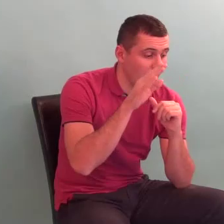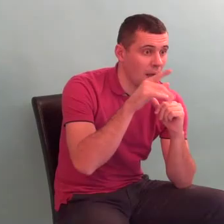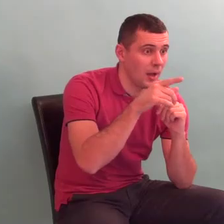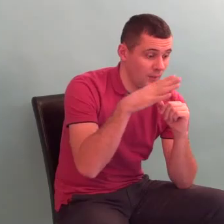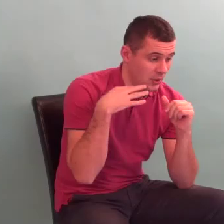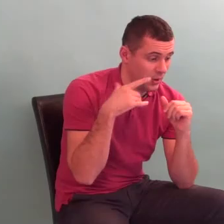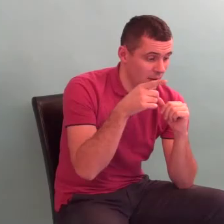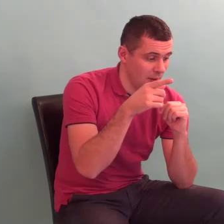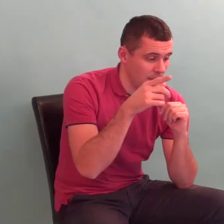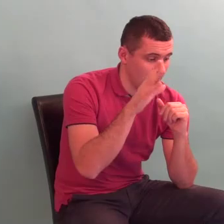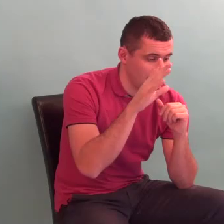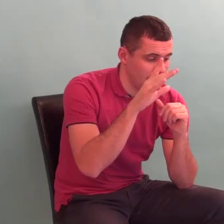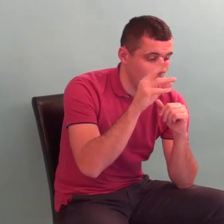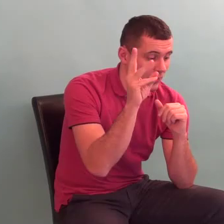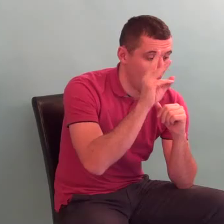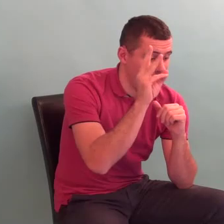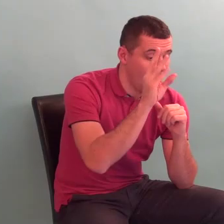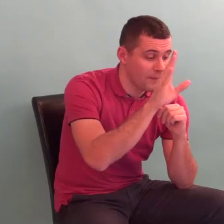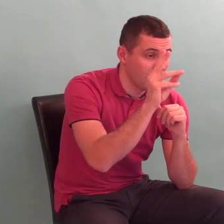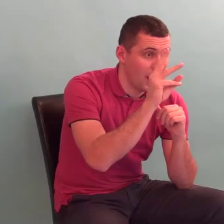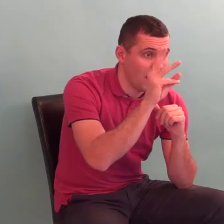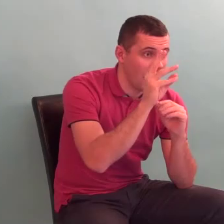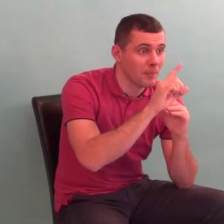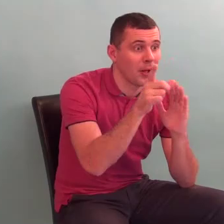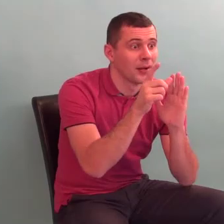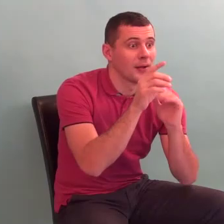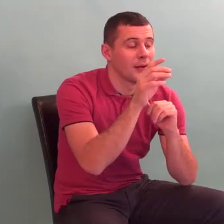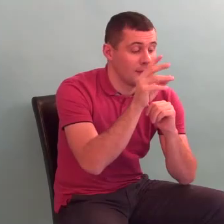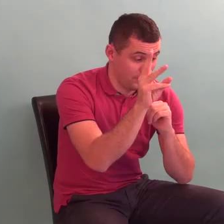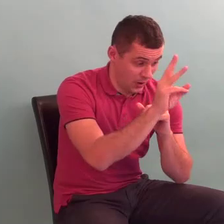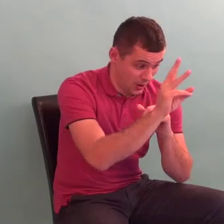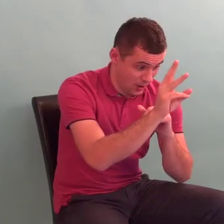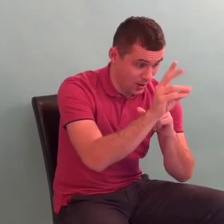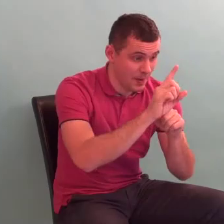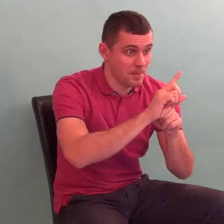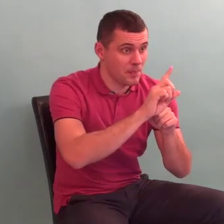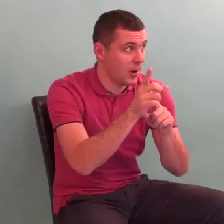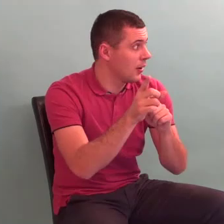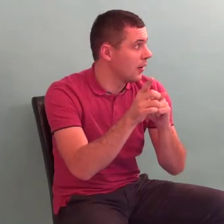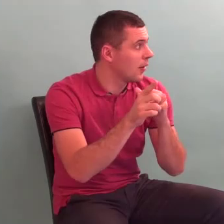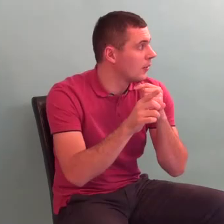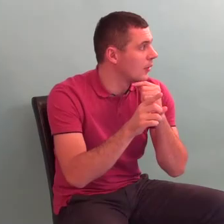Czy jesteś wolna we wtorek po... we wtorek po...